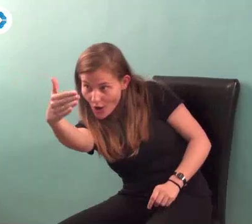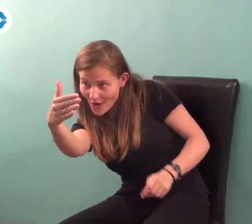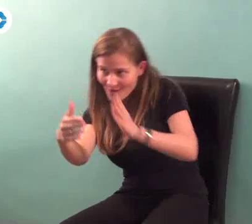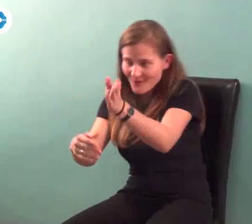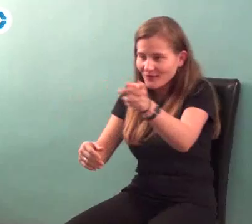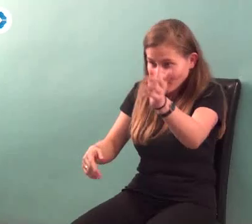"Prosto, lewo, lewo."